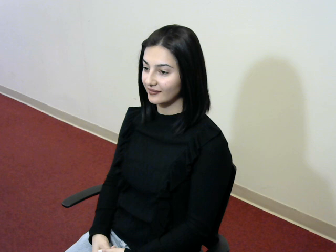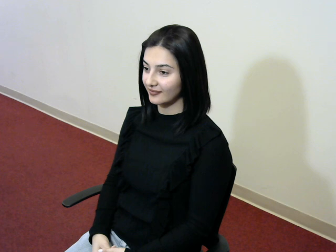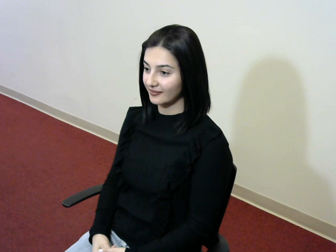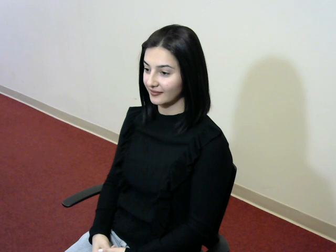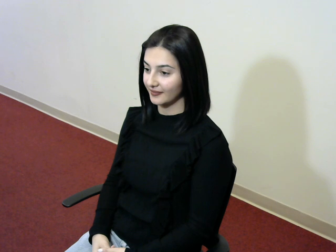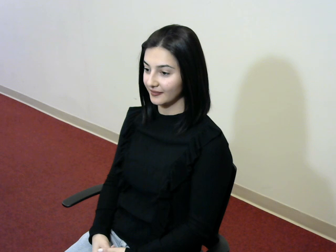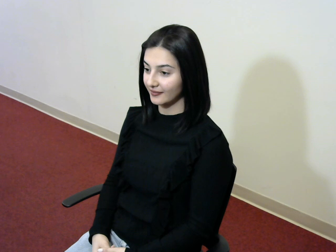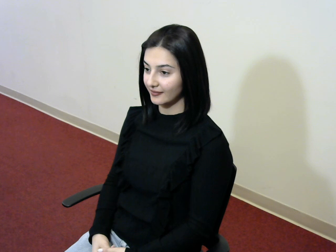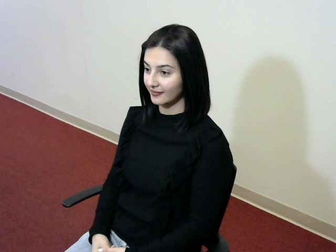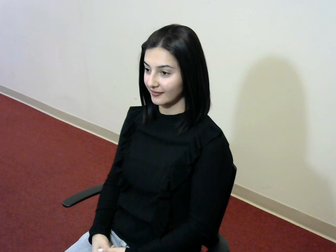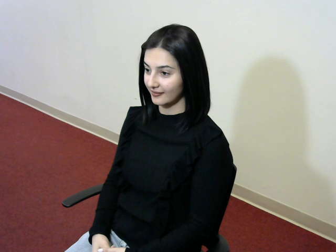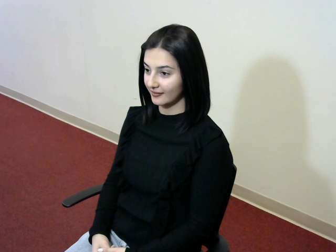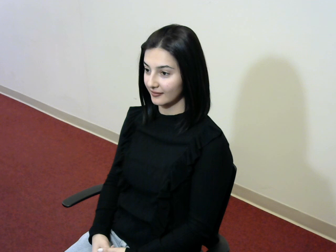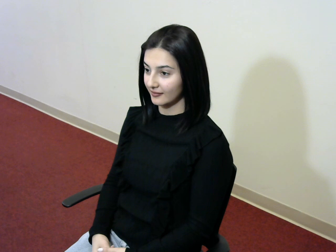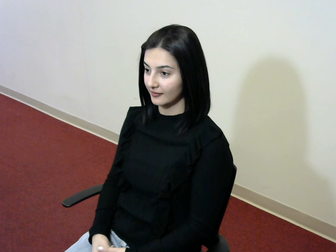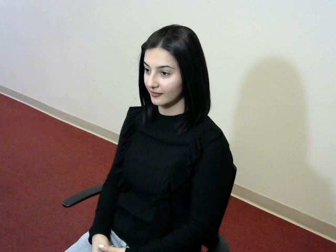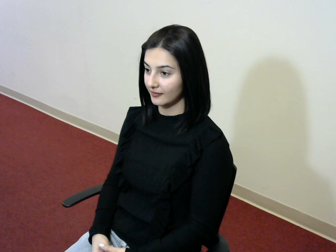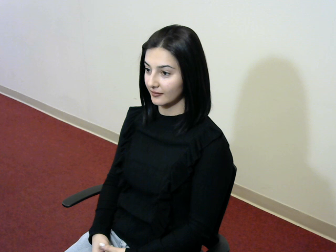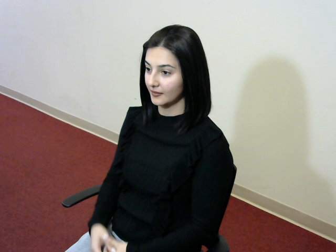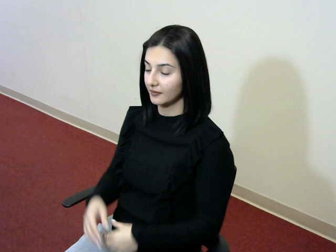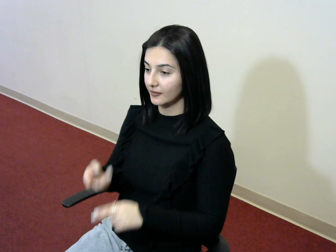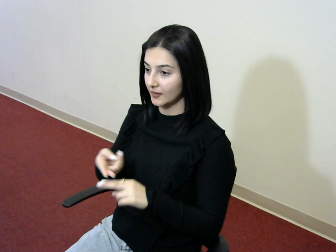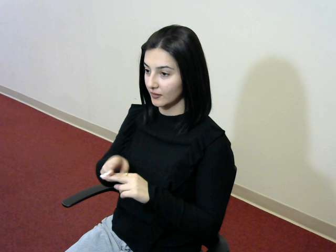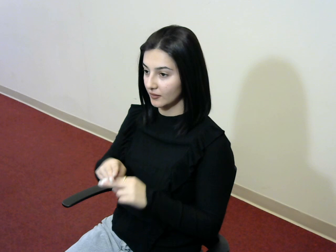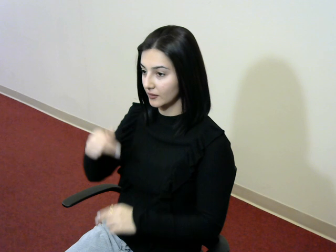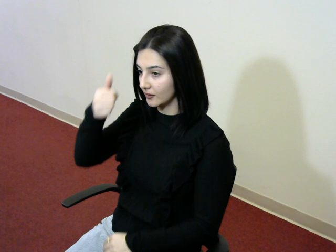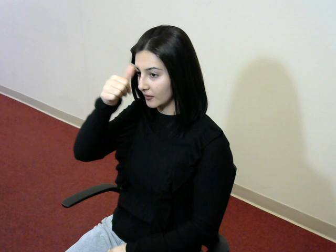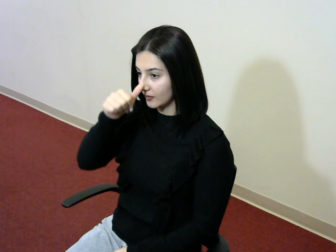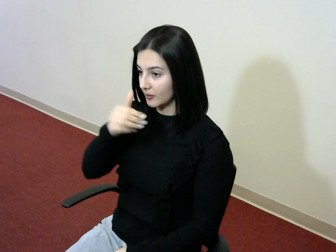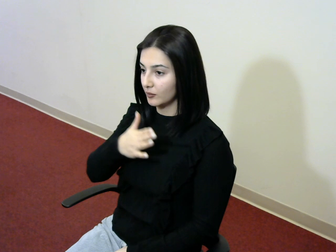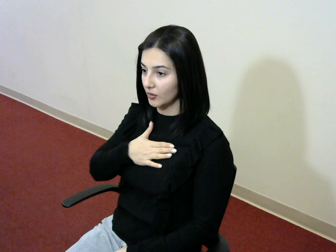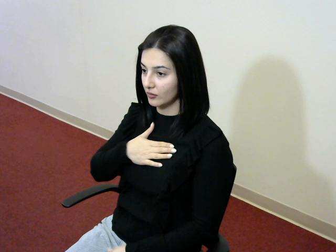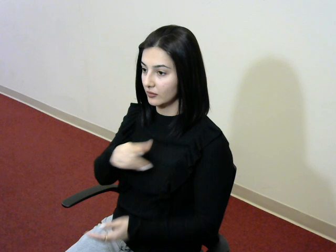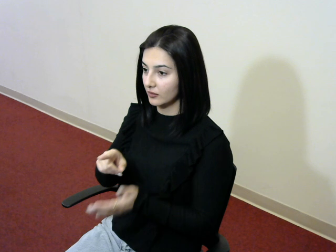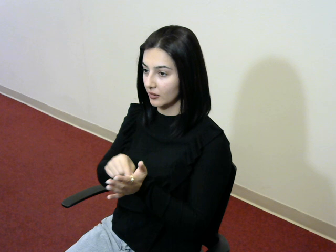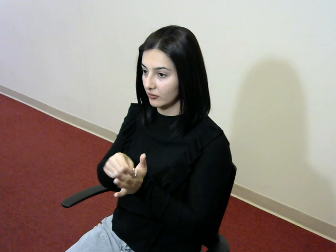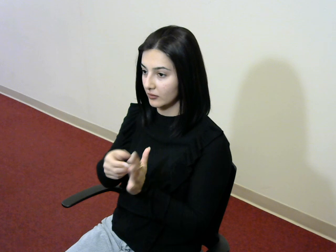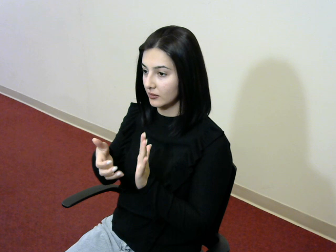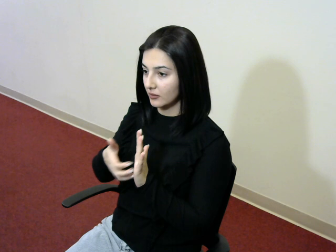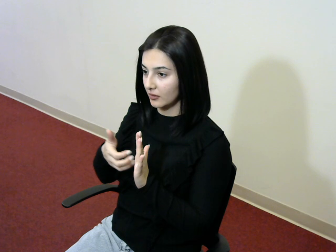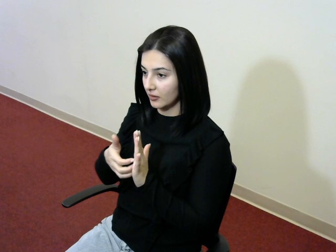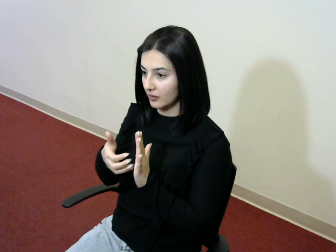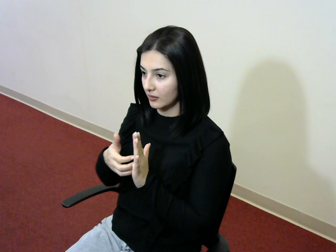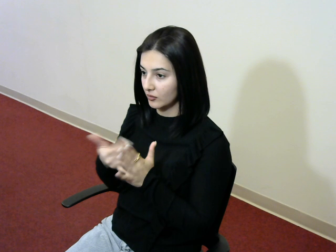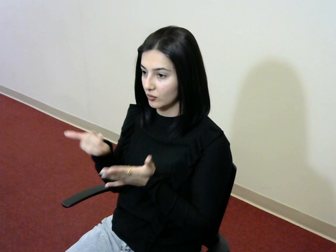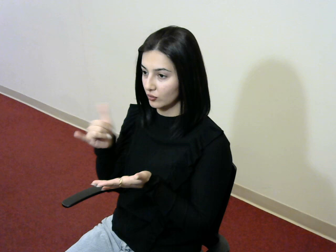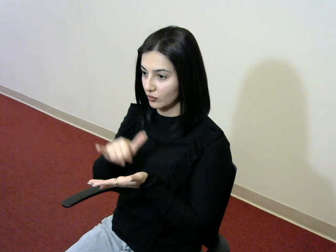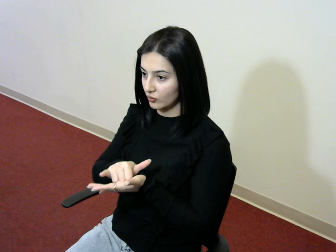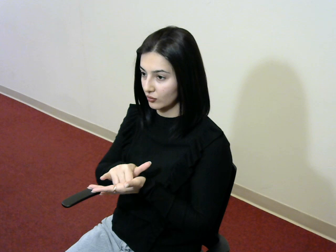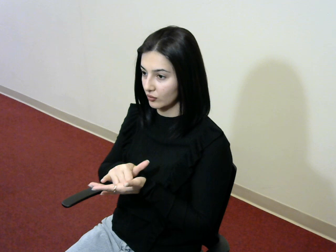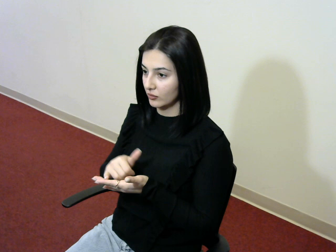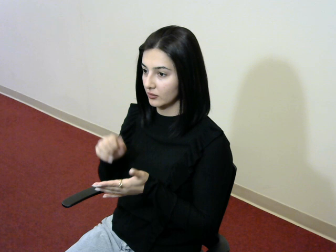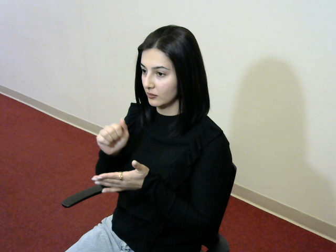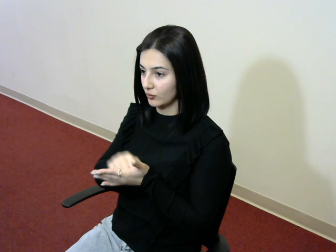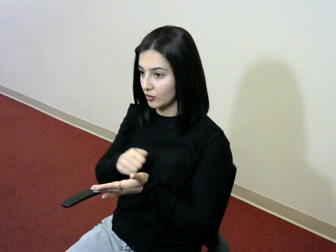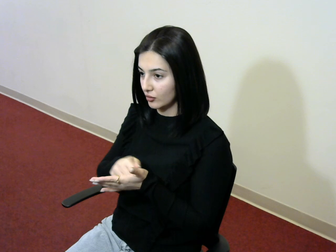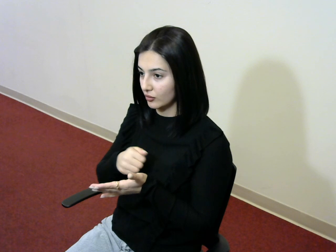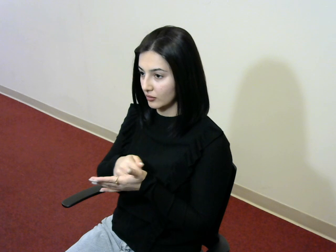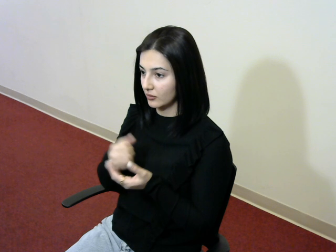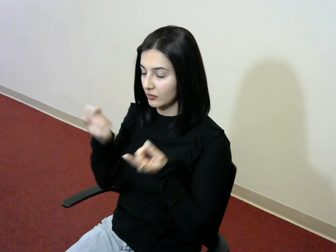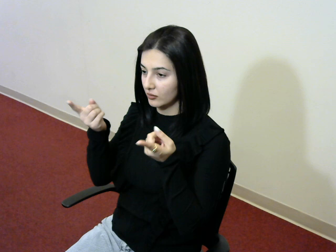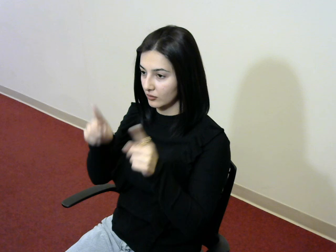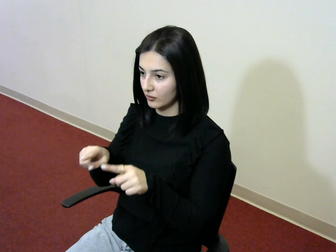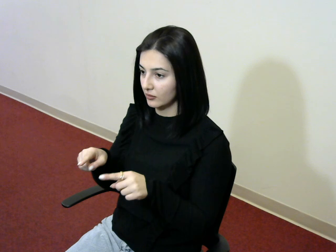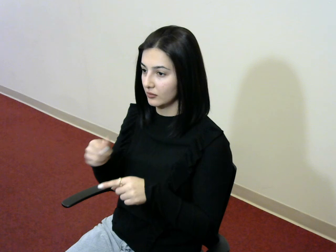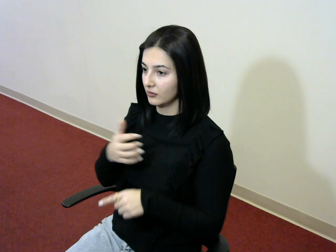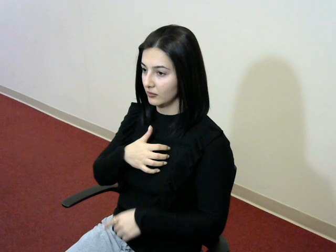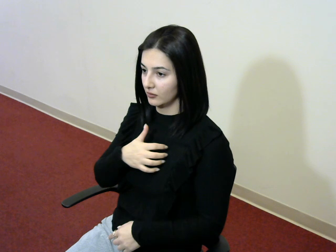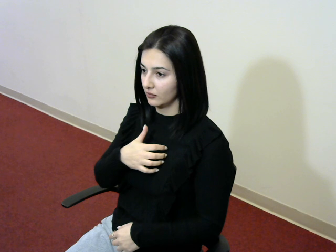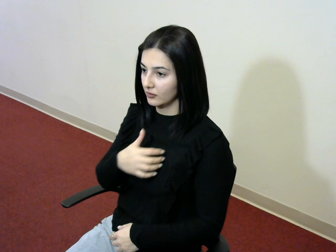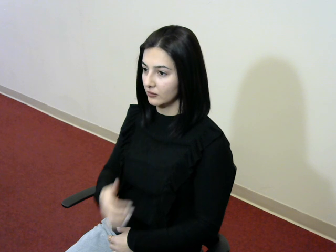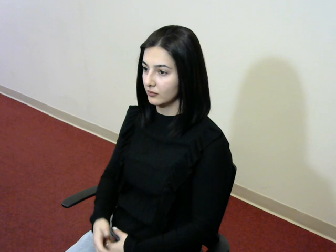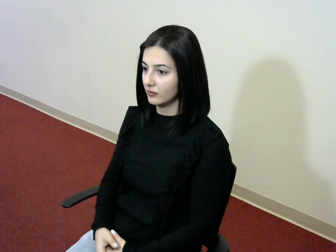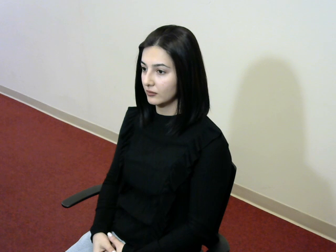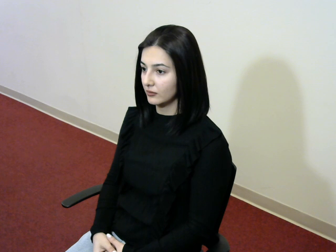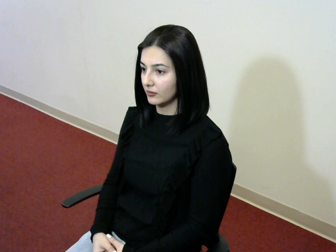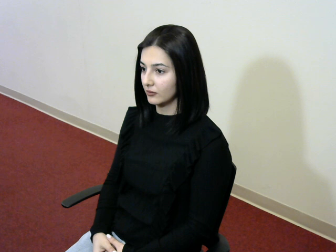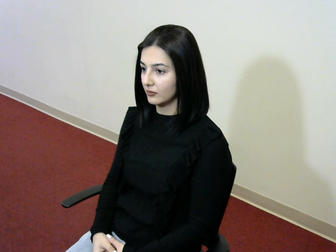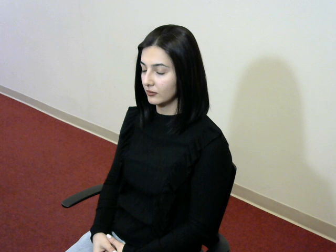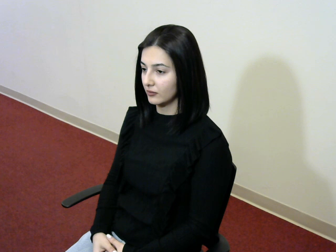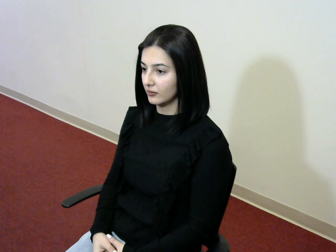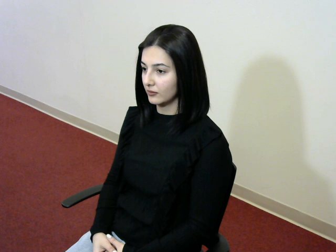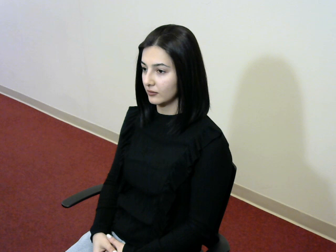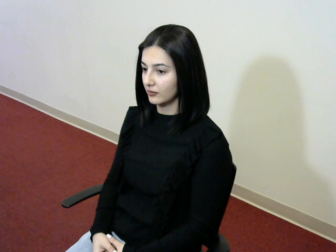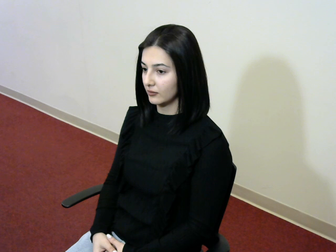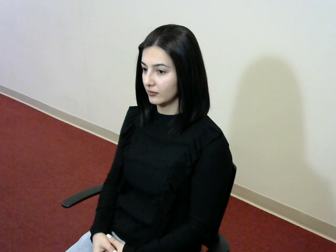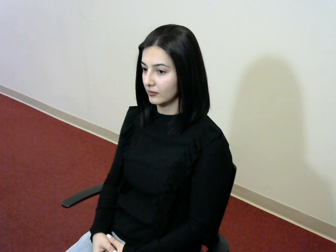Bu ay mənim pensiyam əksik yüklənib, səbəbini bilmək istəyirəm